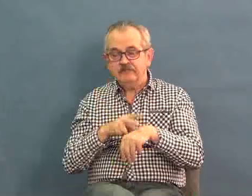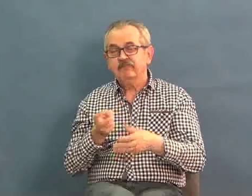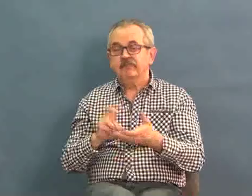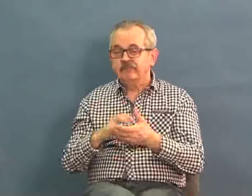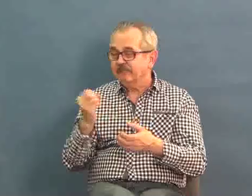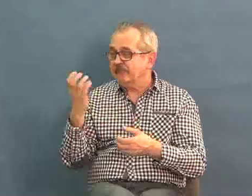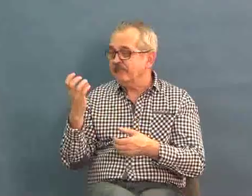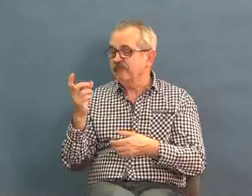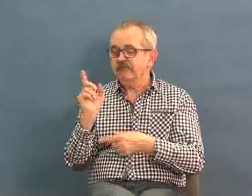Błyska alarm, ignoruje go.